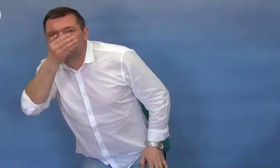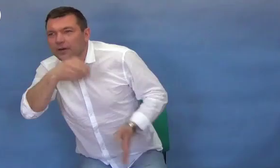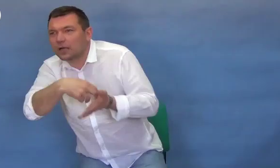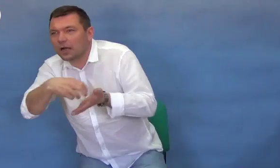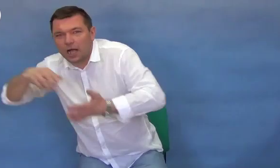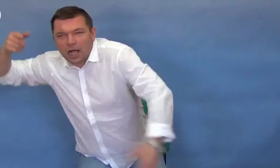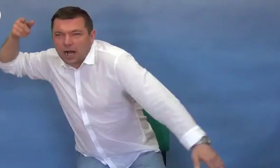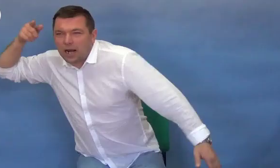Trzeba było iść bardzo daleko.